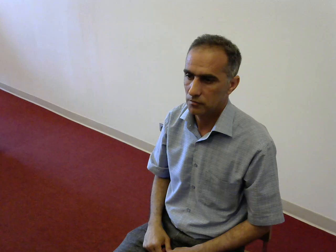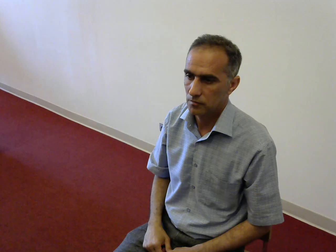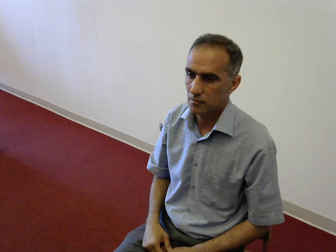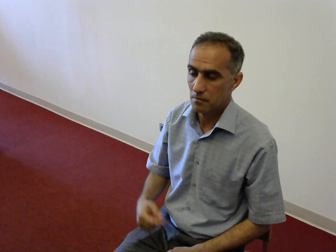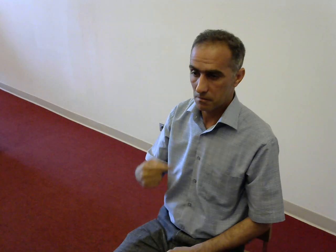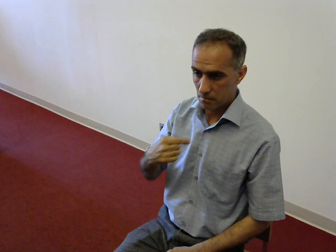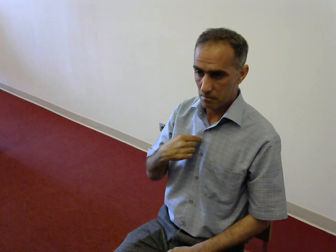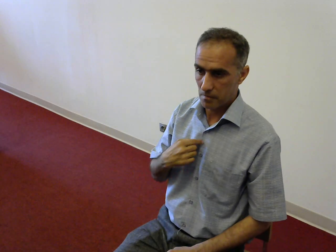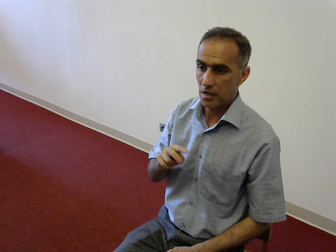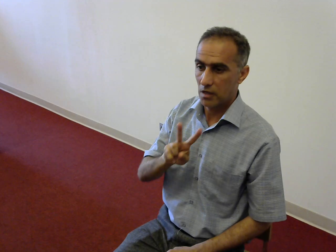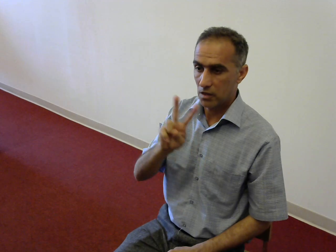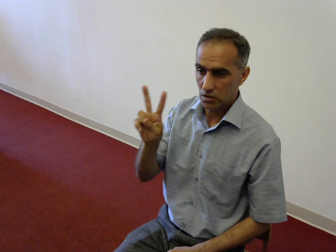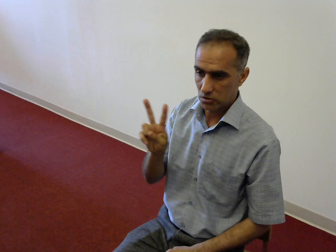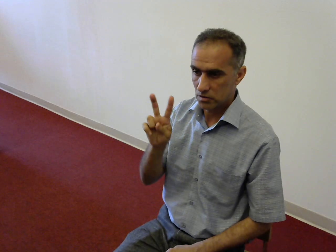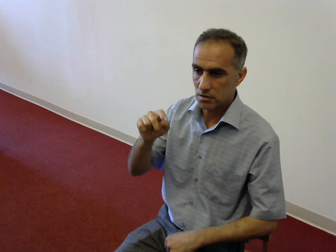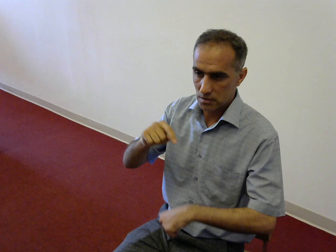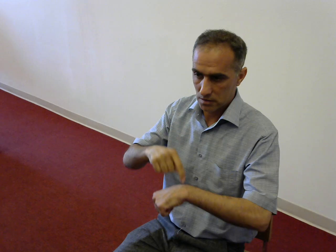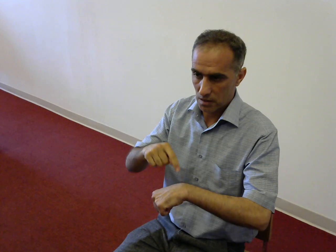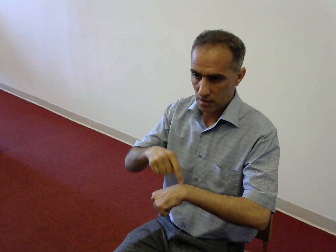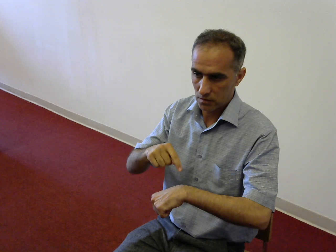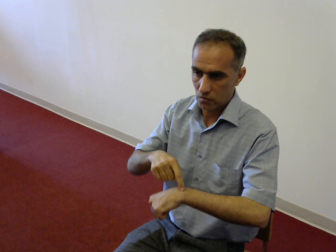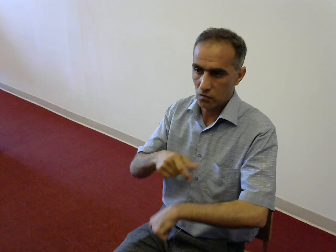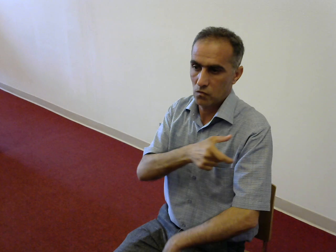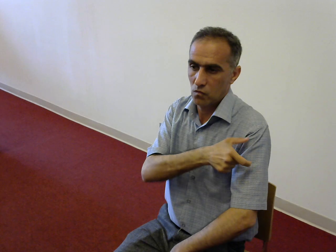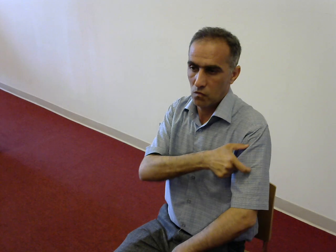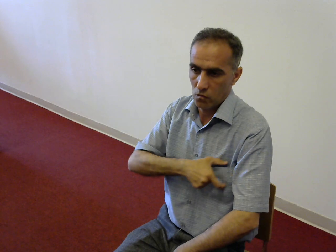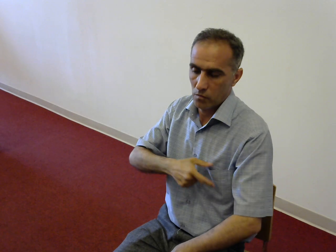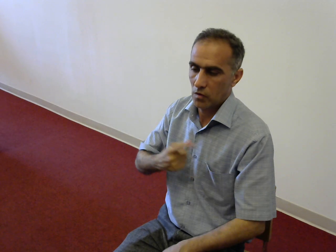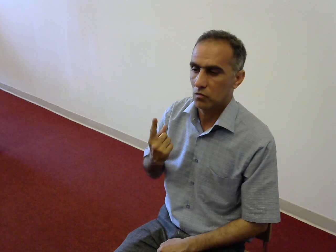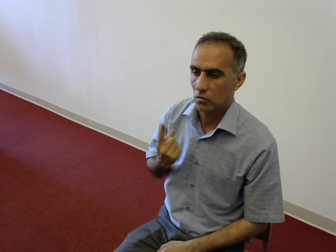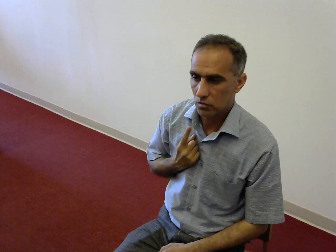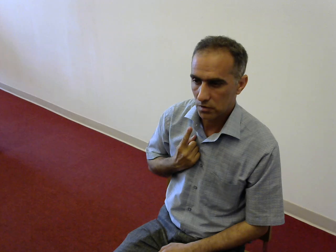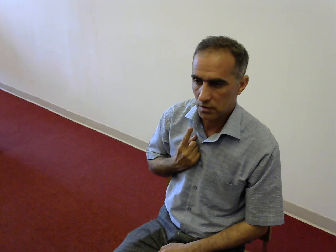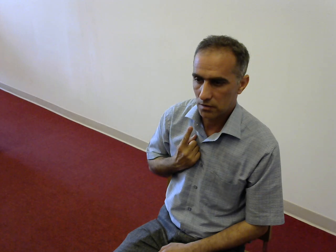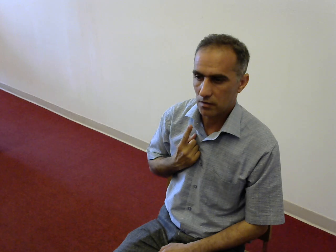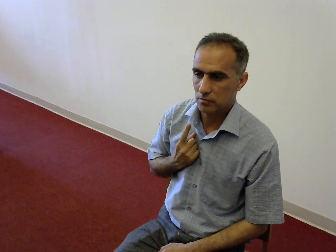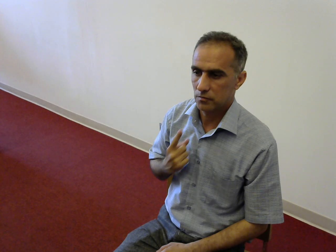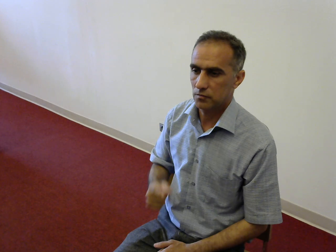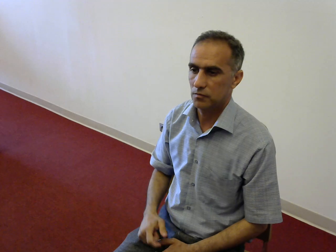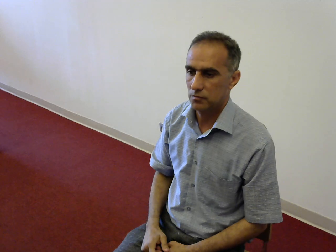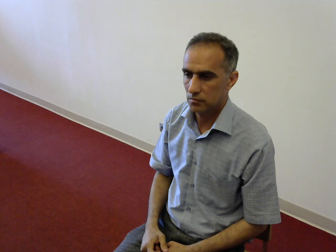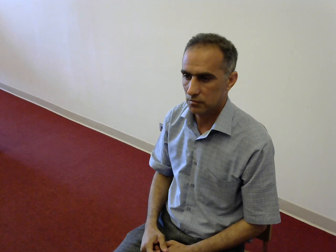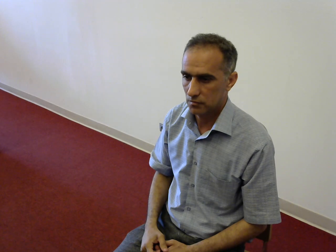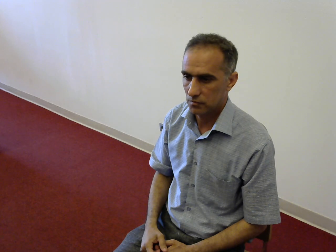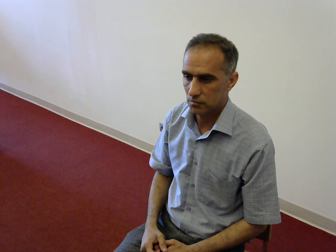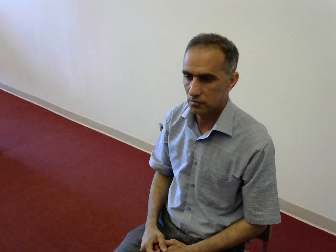Mən iki saatdır növbədə gözləyirəm